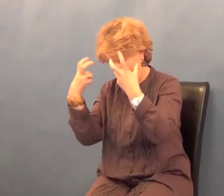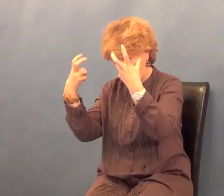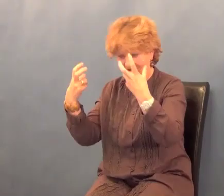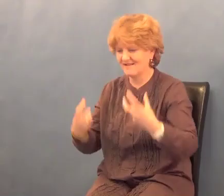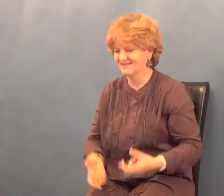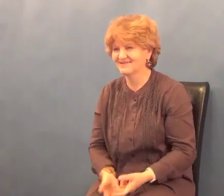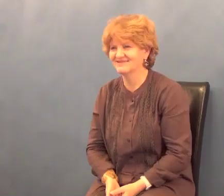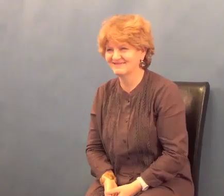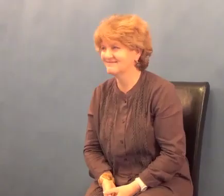Jest zaskoczony.